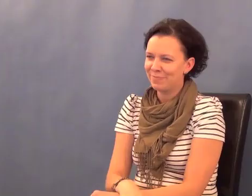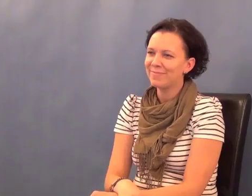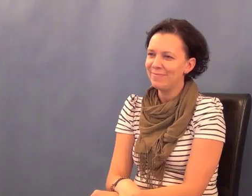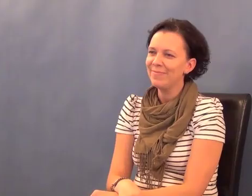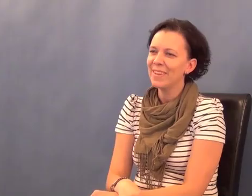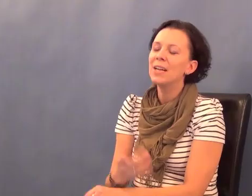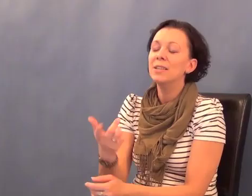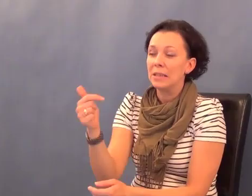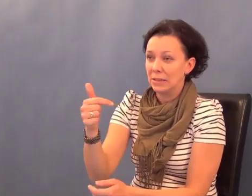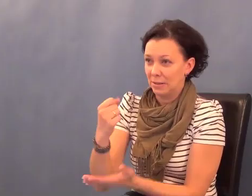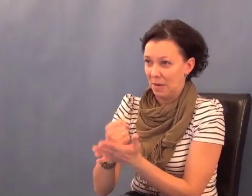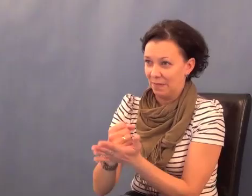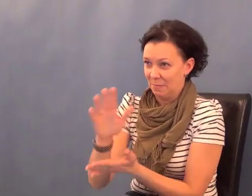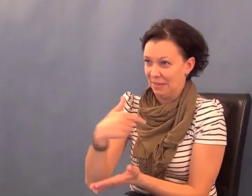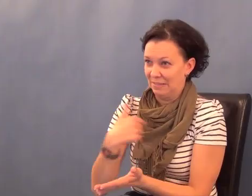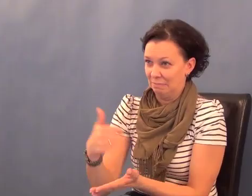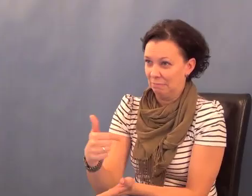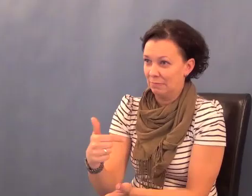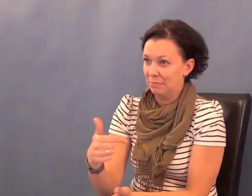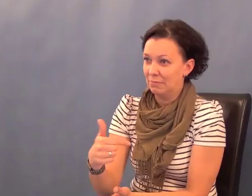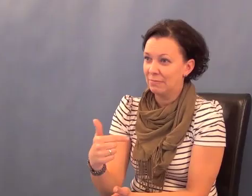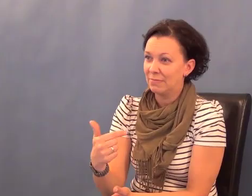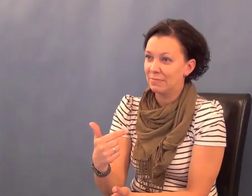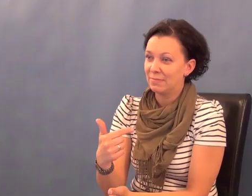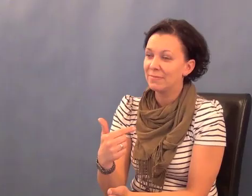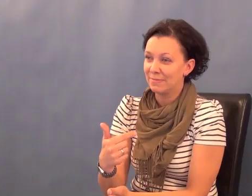Ważną sprawę masz do mnie, ważną sprawę?